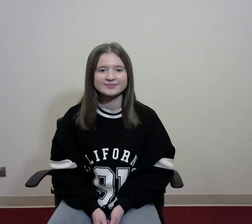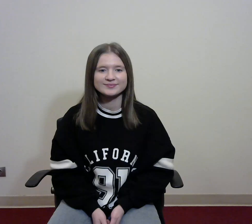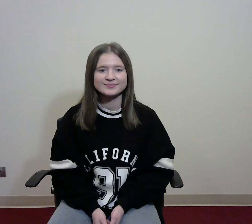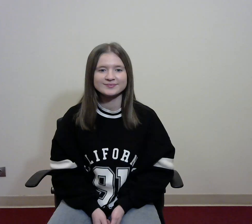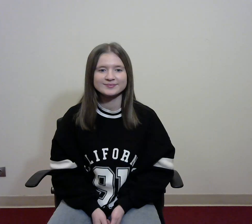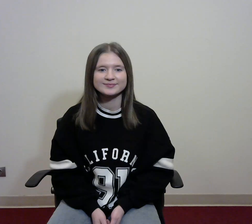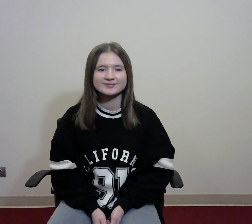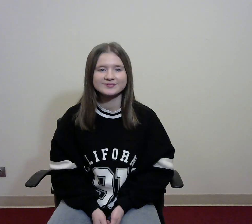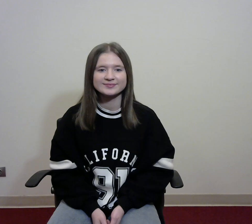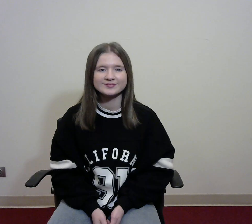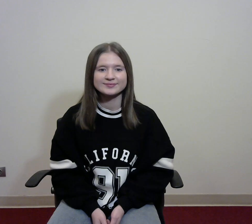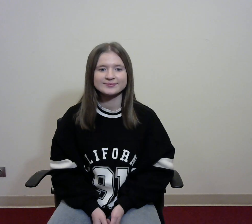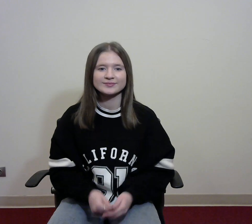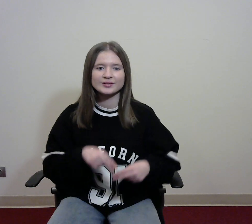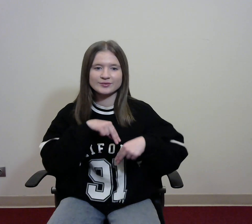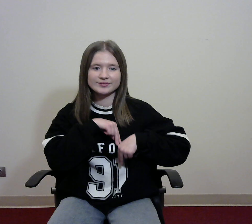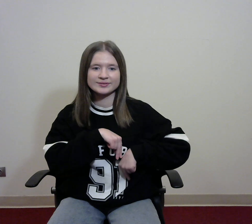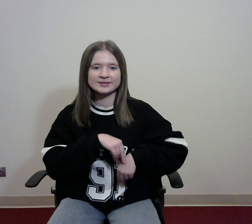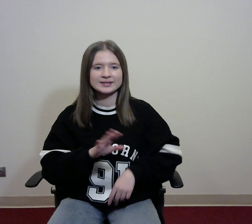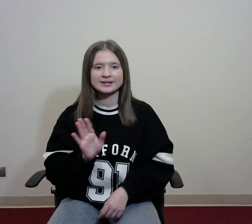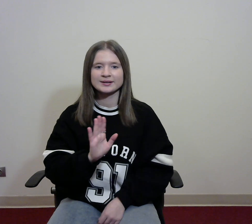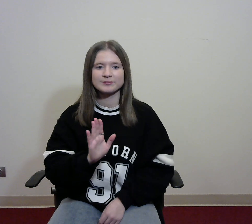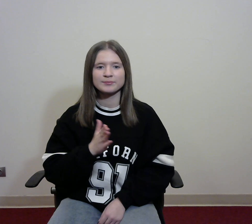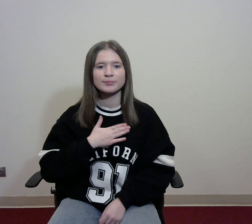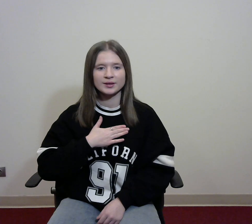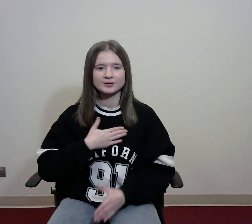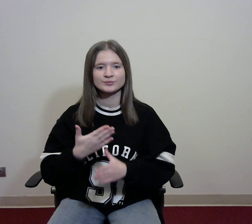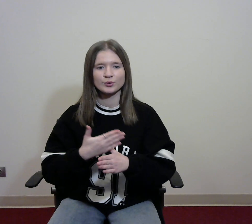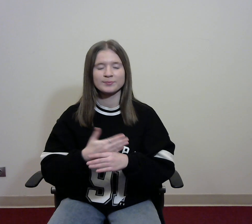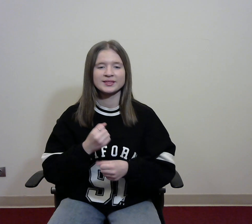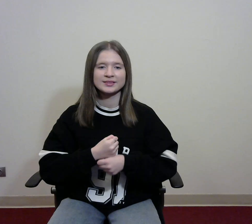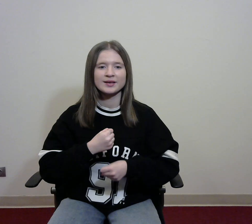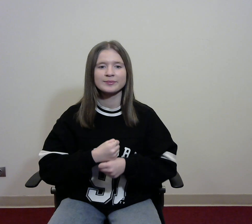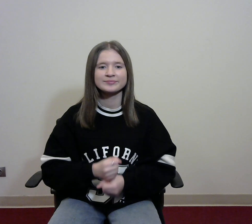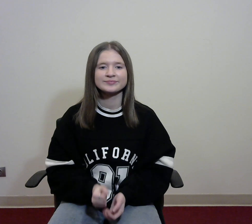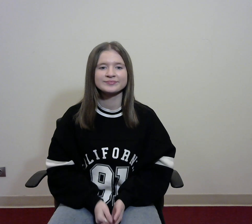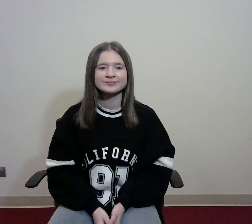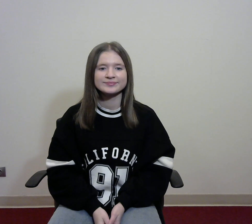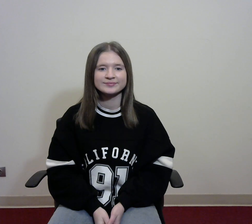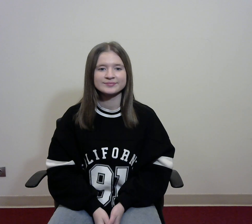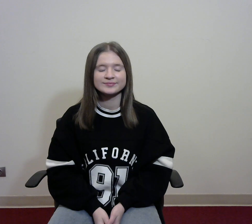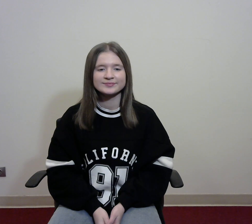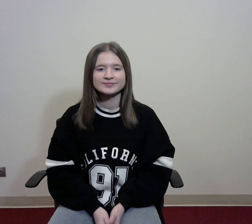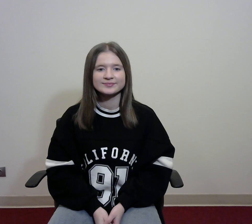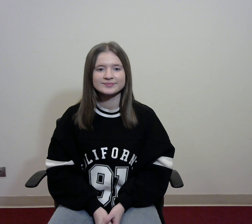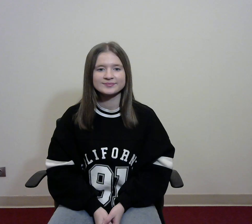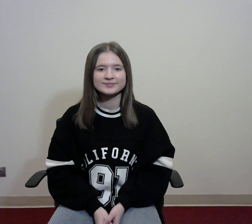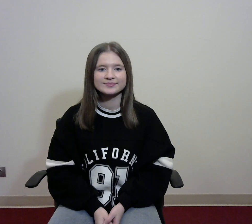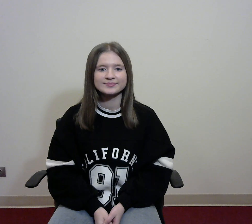Zəhmət olmasa, mənə kömək edin